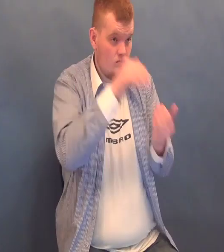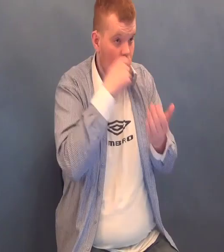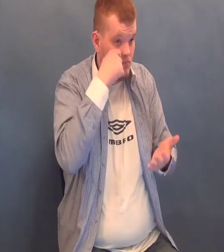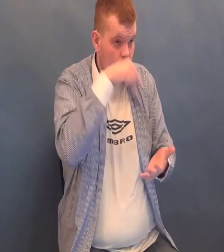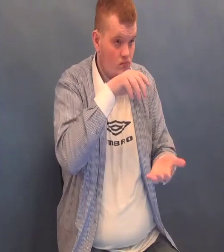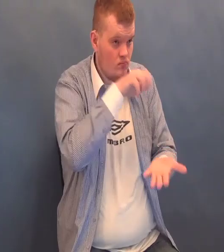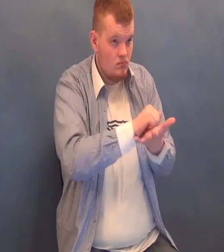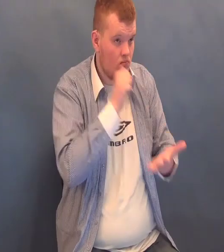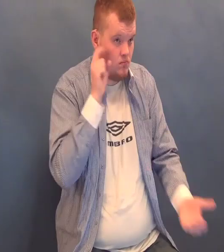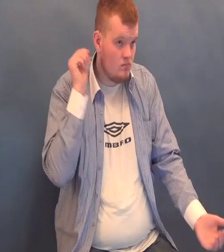Od rana do wieczora u dziadków?